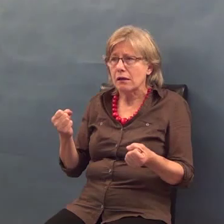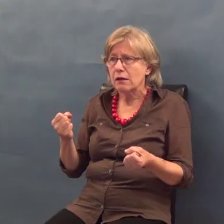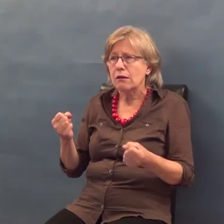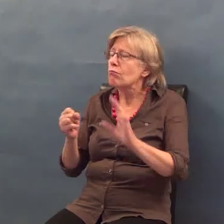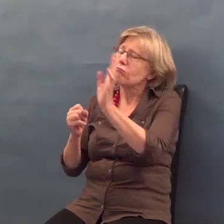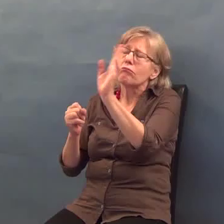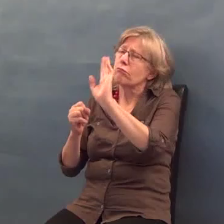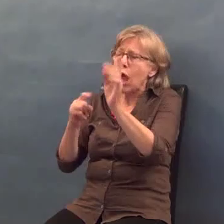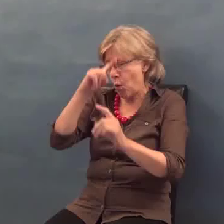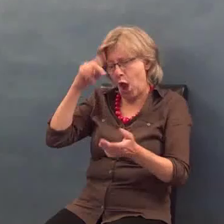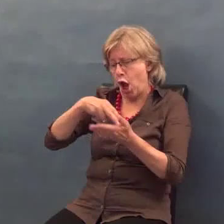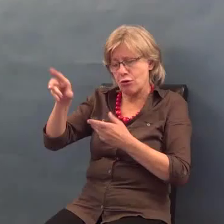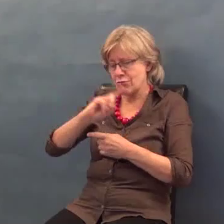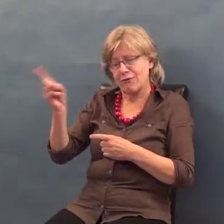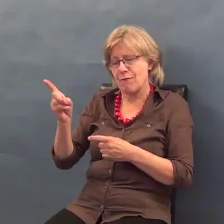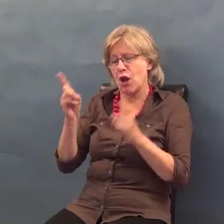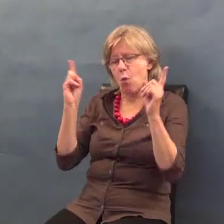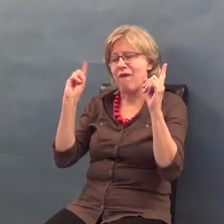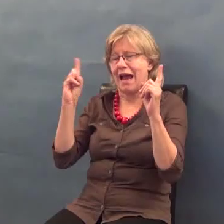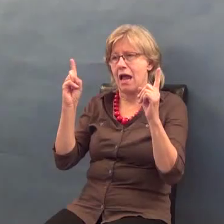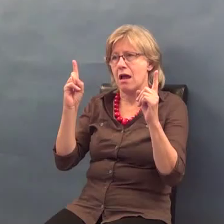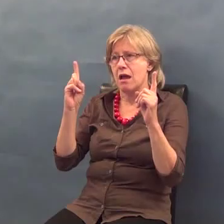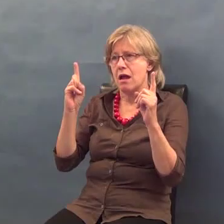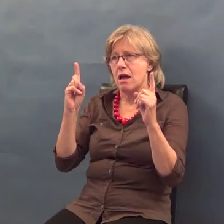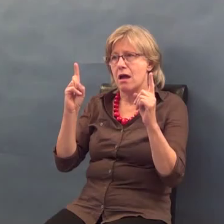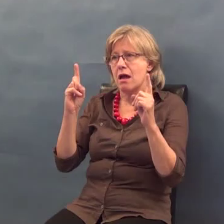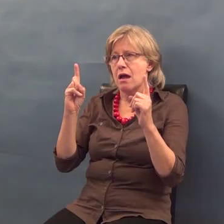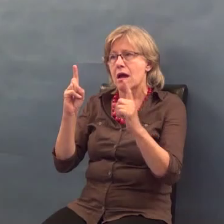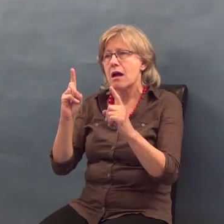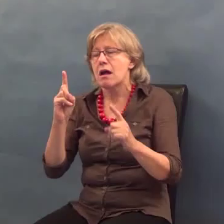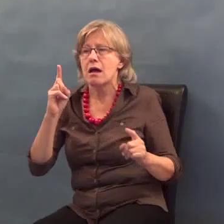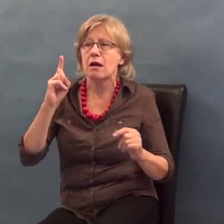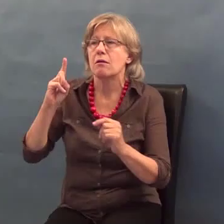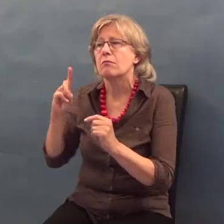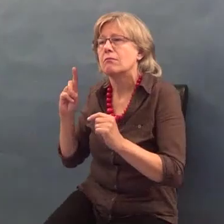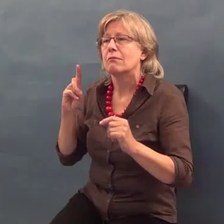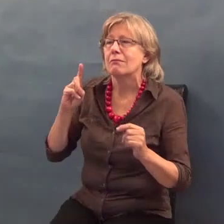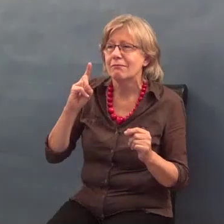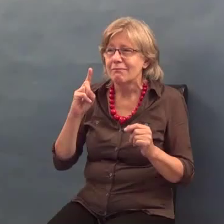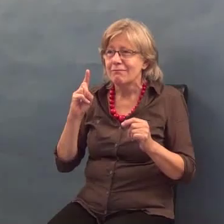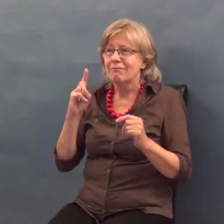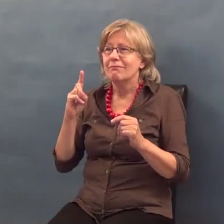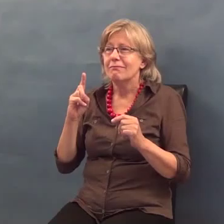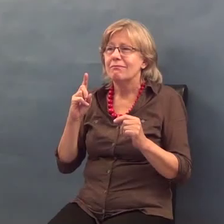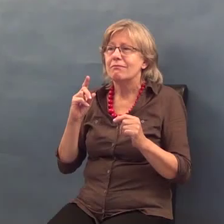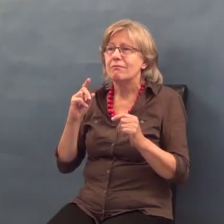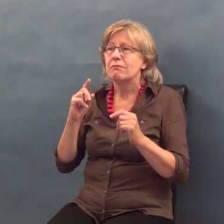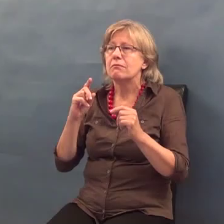Nie, ostrzeżenie dla ludzi, którzy mają zakaz wejścia.